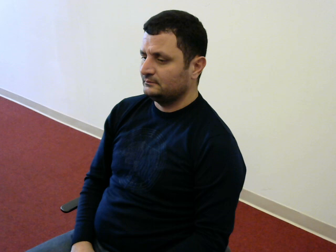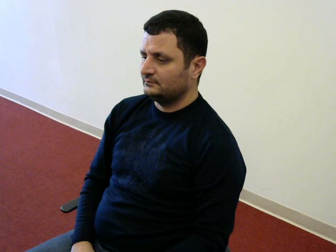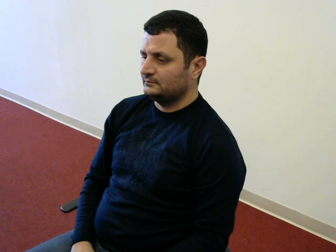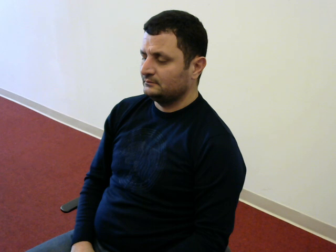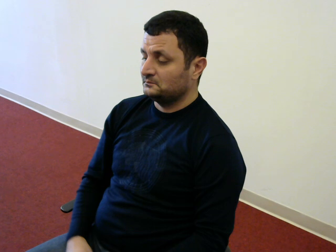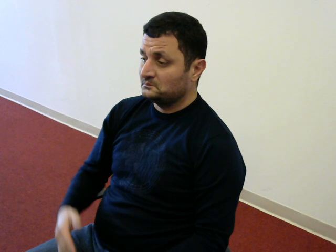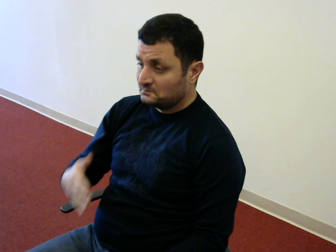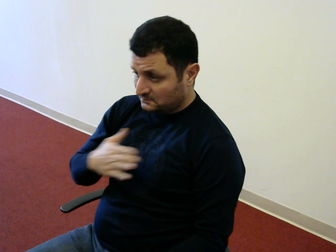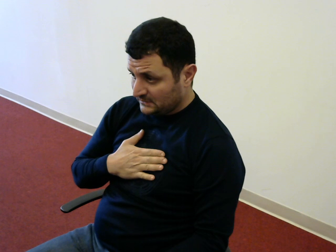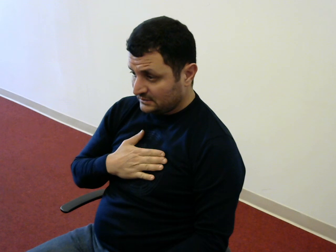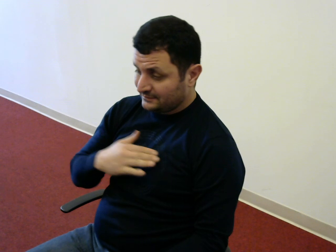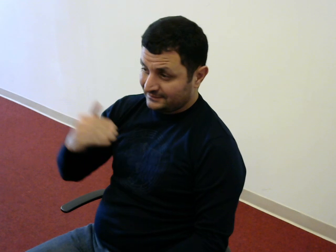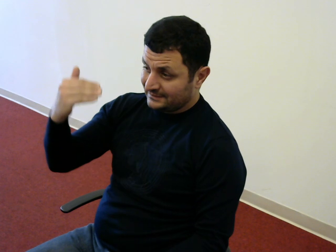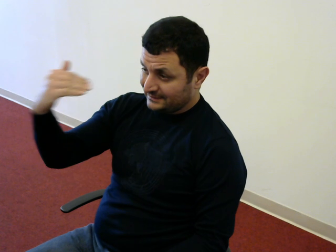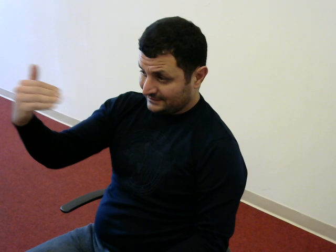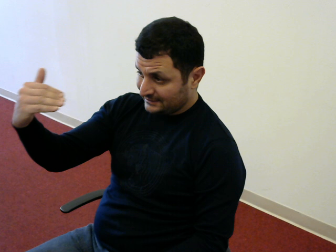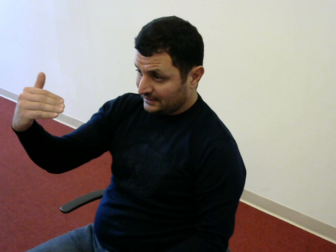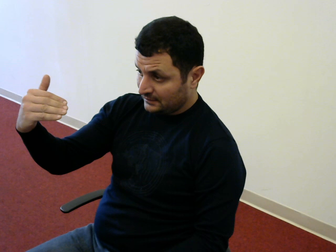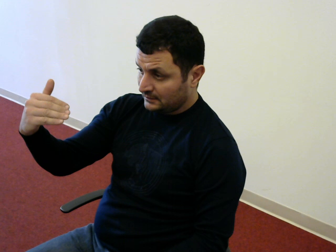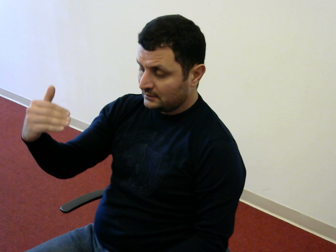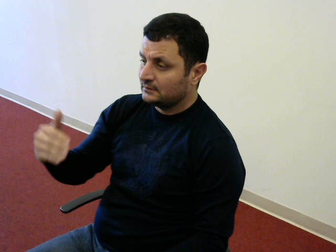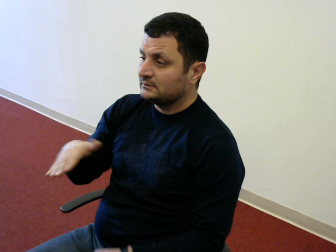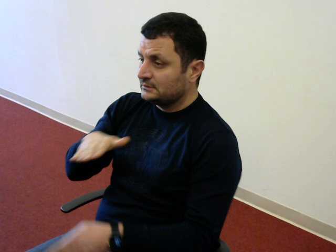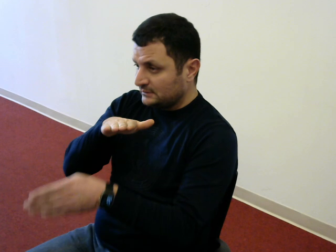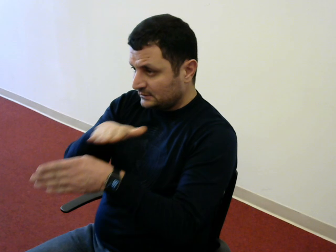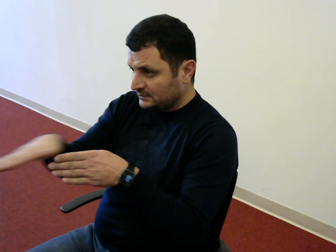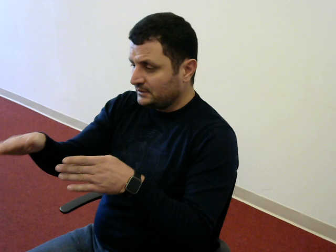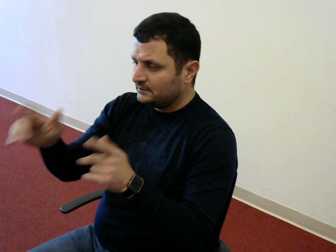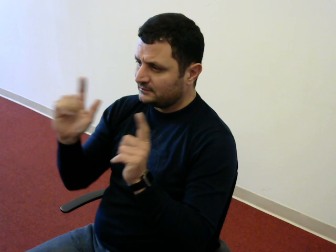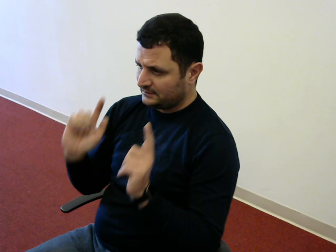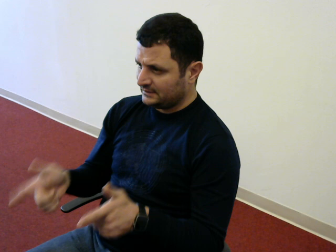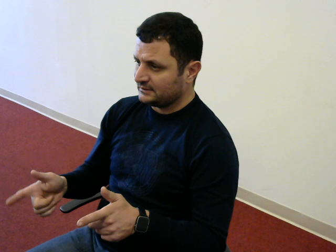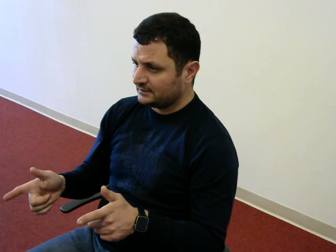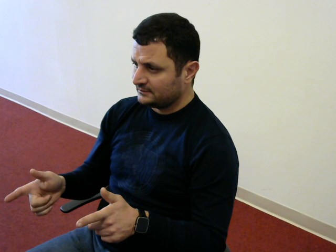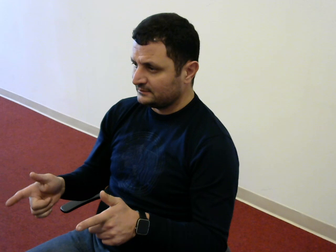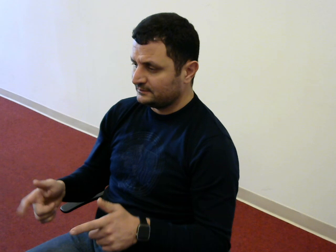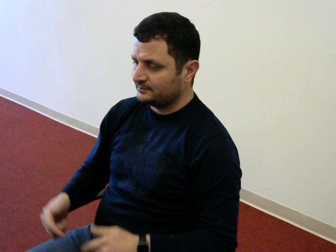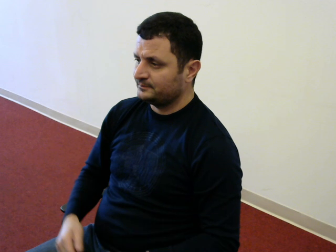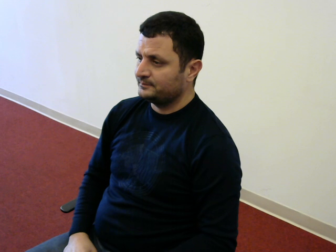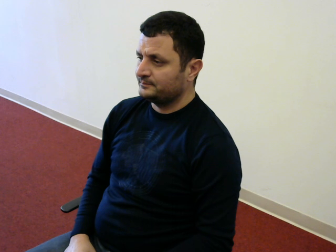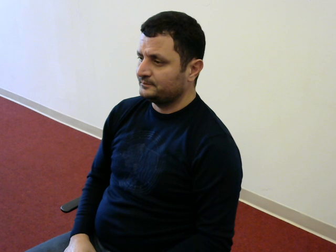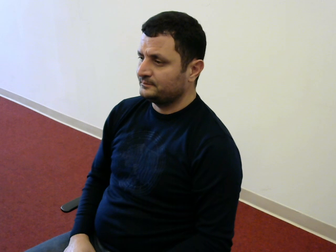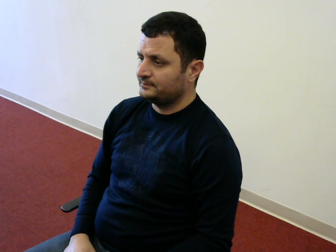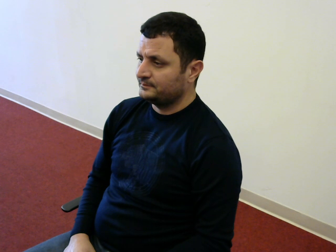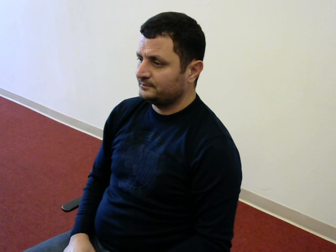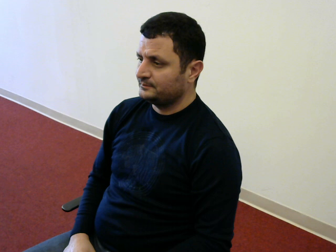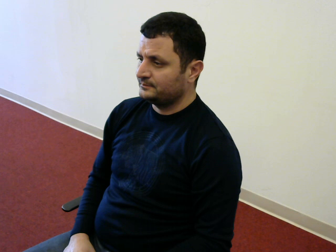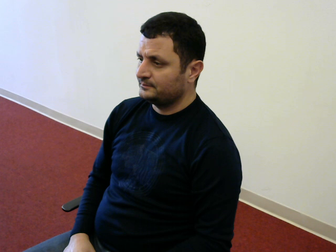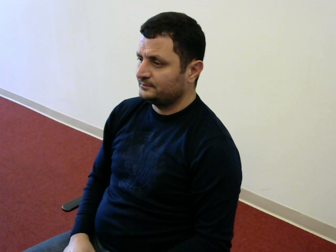Mən sizinlə tamamilə razıyam